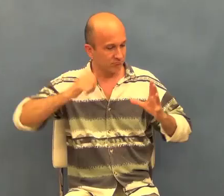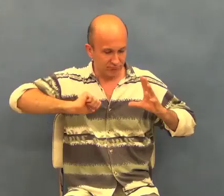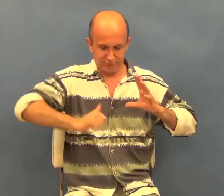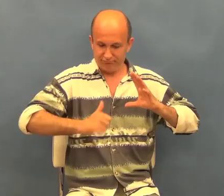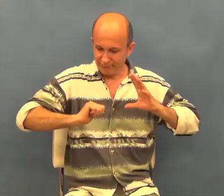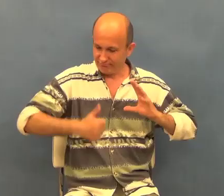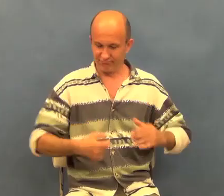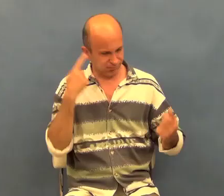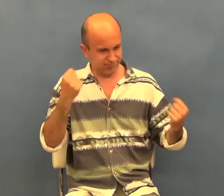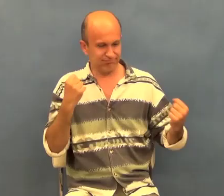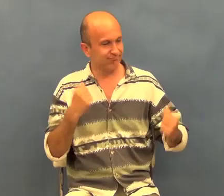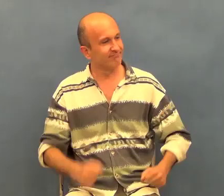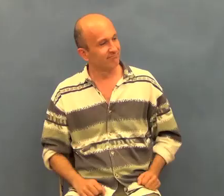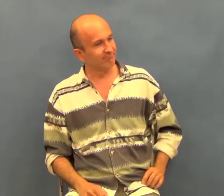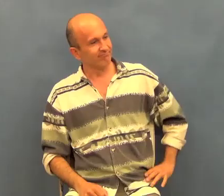A dawniej to był mechaniczny z pokrętłem, był mocny.